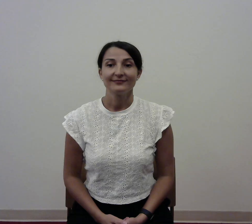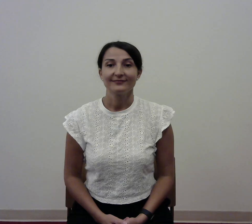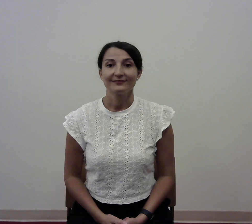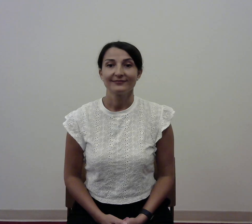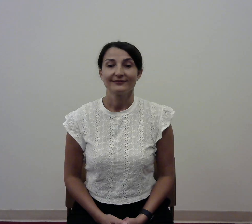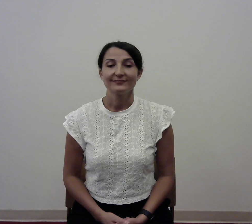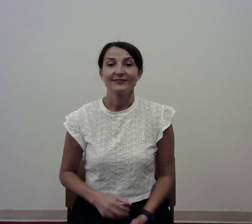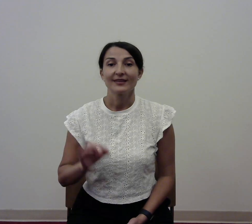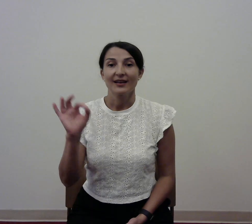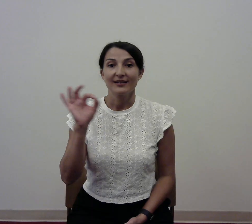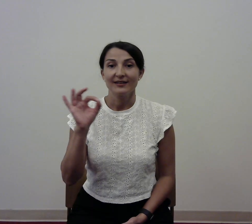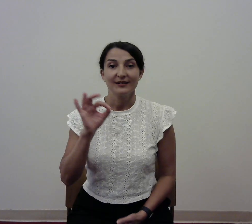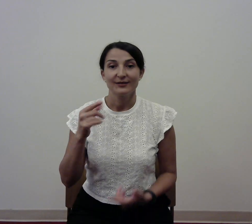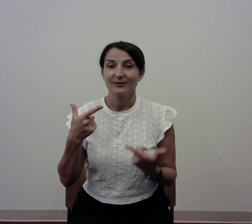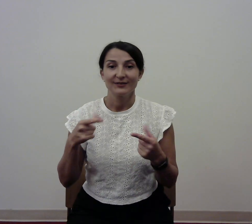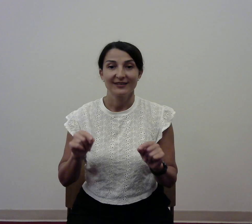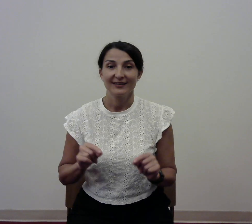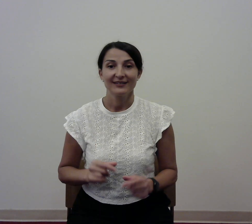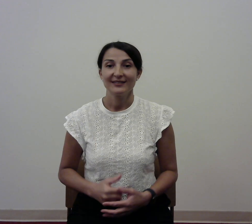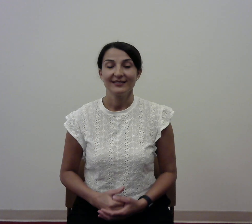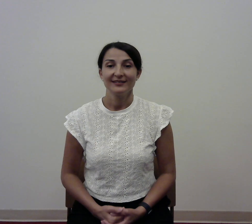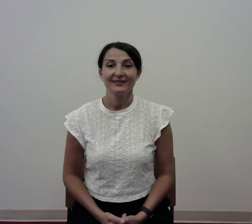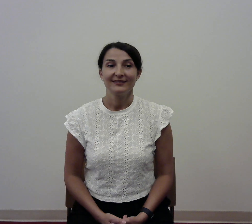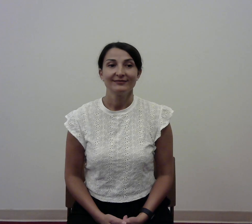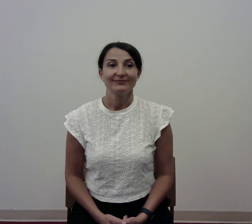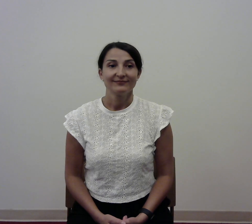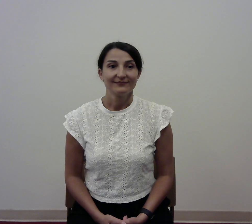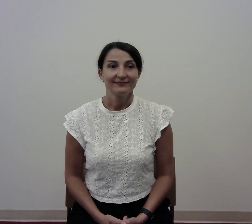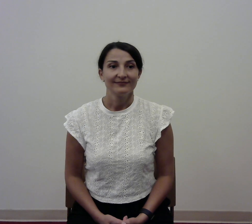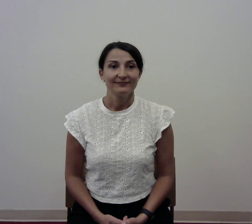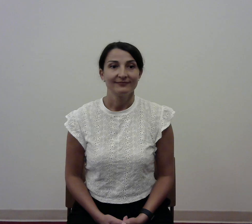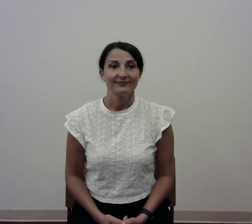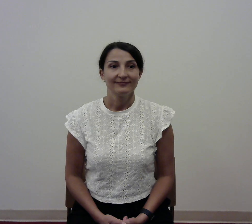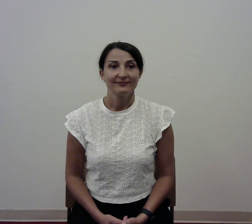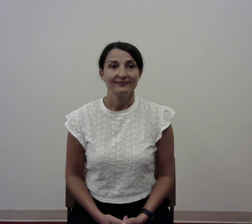Ayaqyolu hardadır?